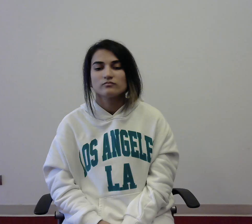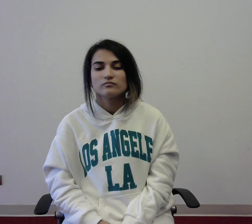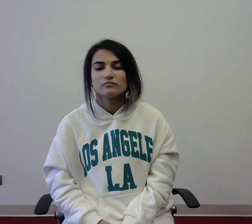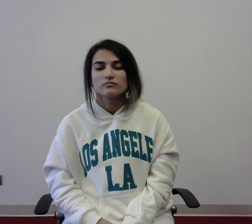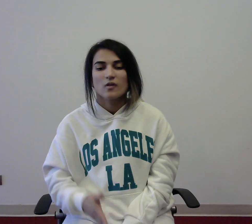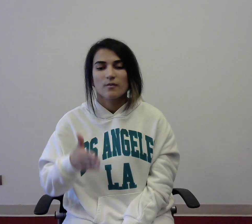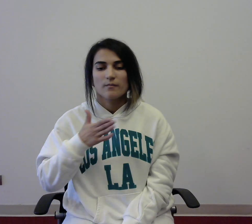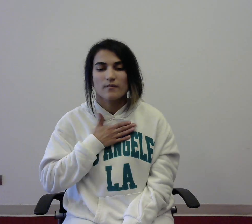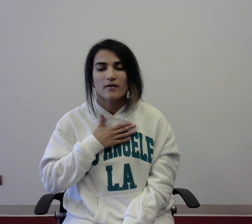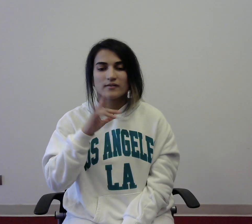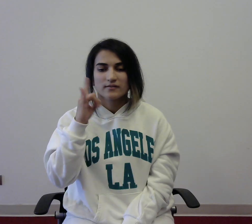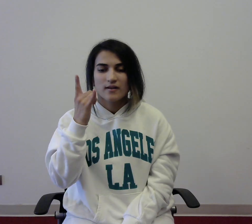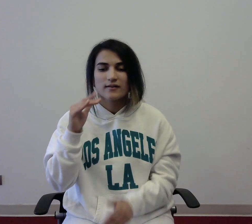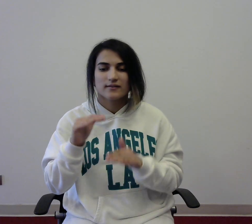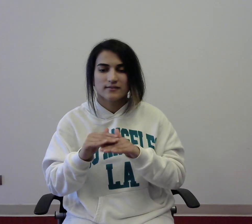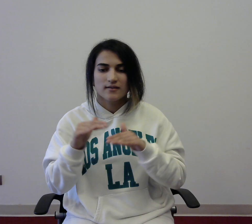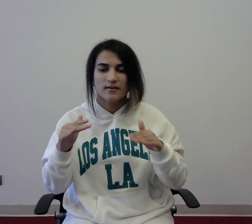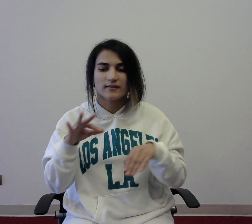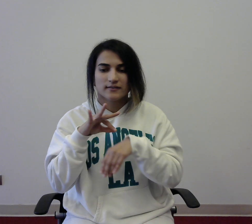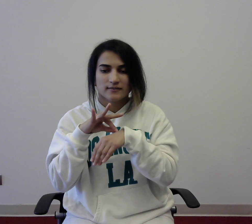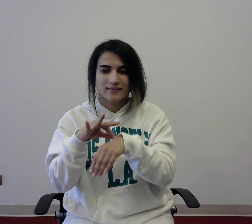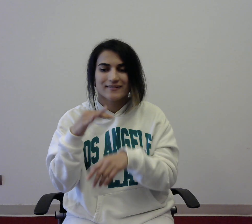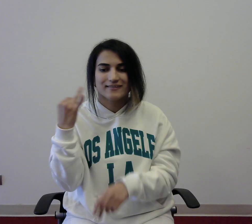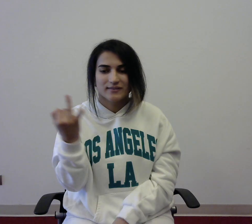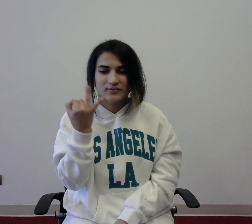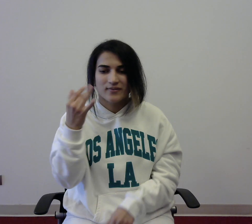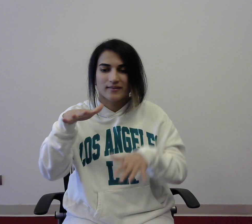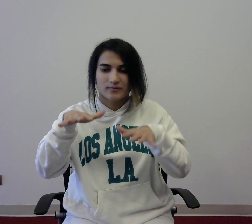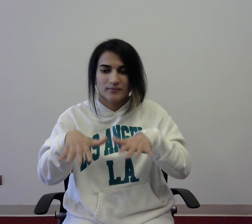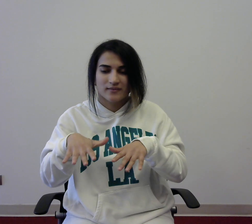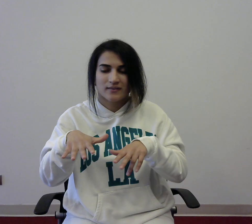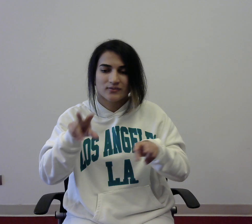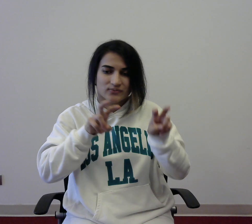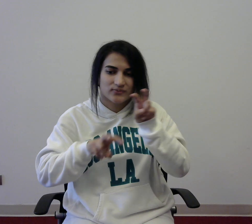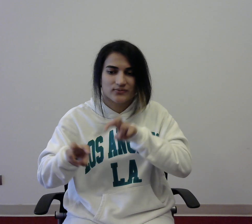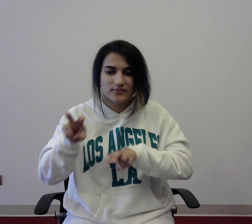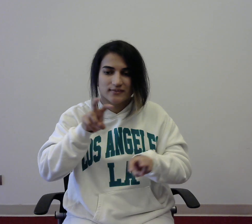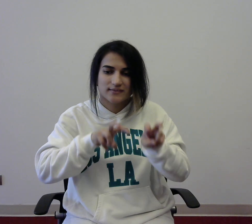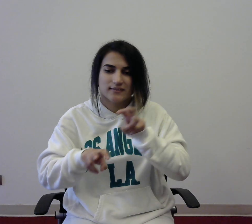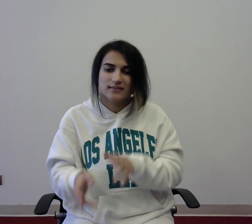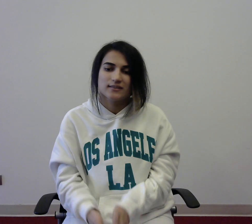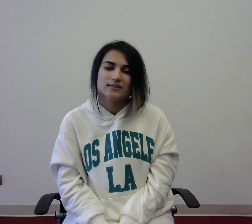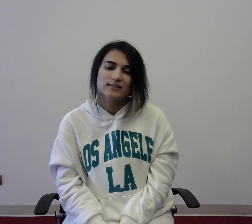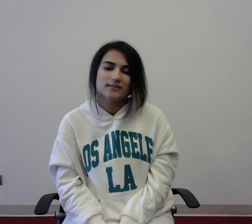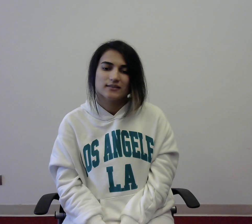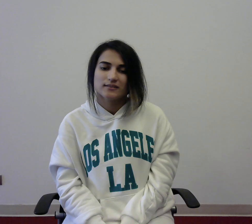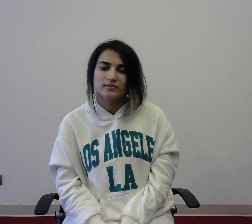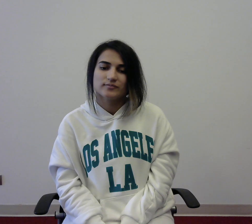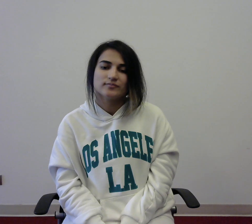Mən uşaqlarımı aparmağa maraqlı yer axtarıram